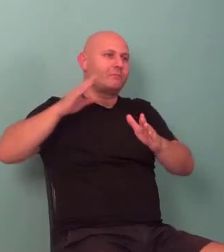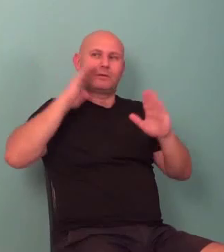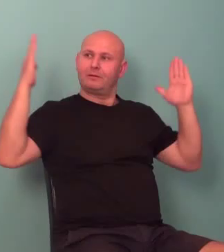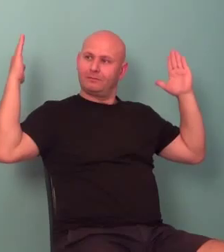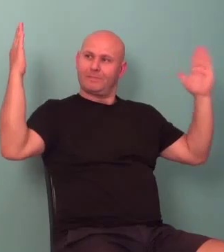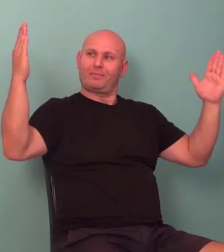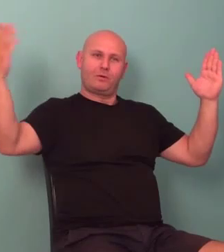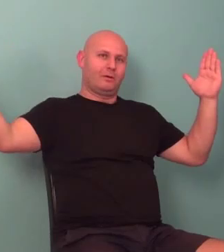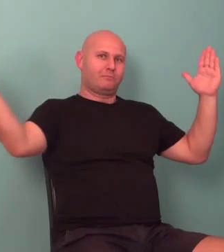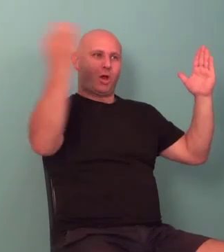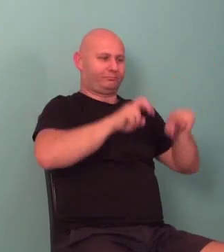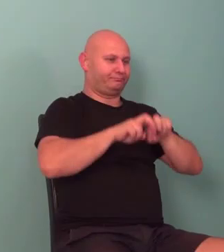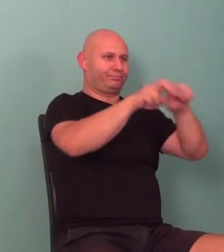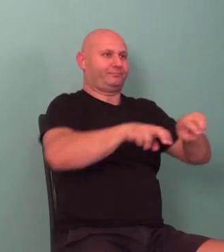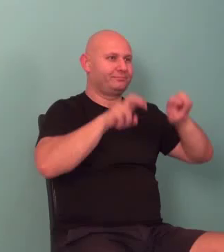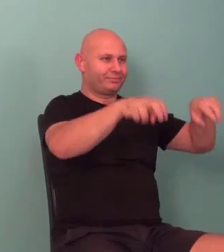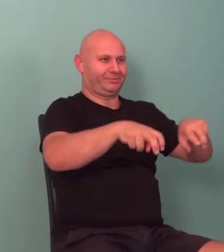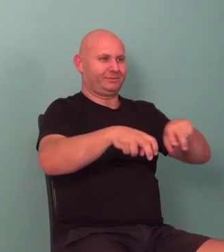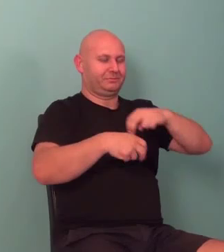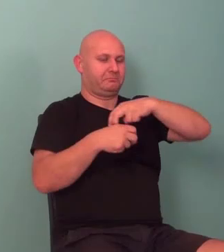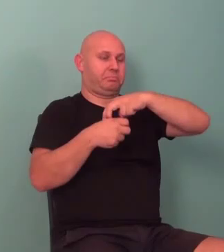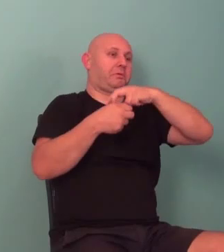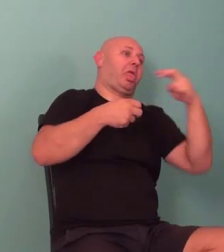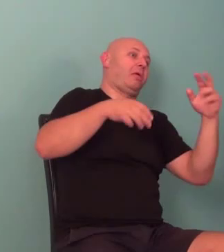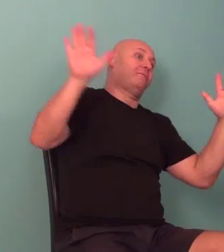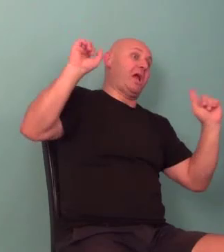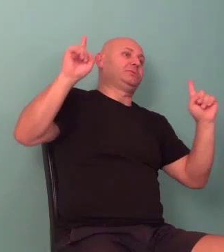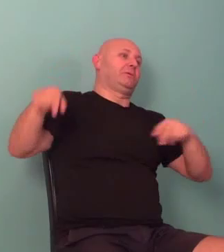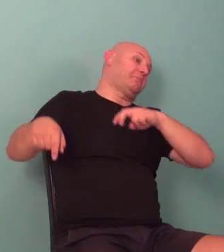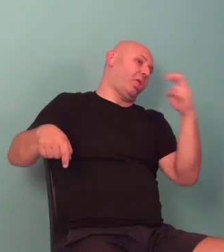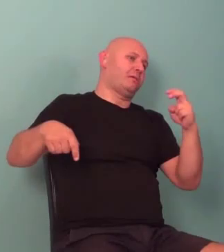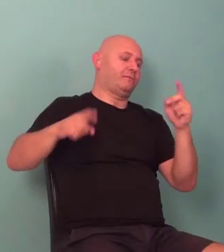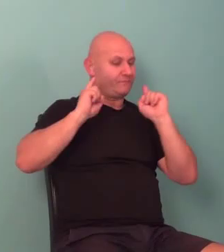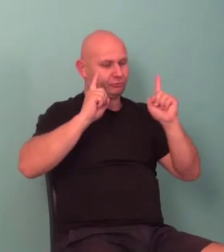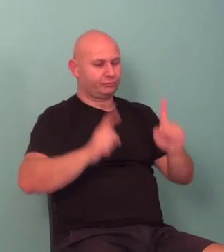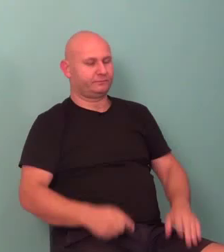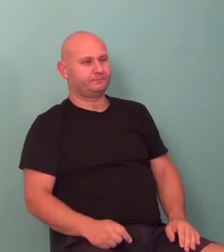Trzeba uważać, pociąg przejeżdża między betonowymi ścianami, przy wsiadaniu trzeba uważać, żeby nie spaść.